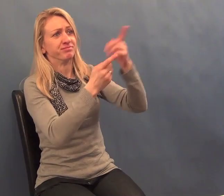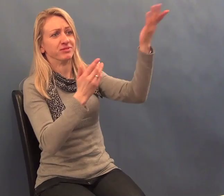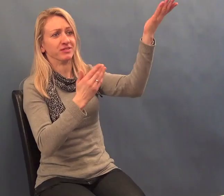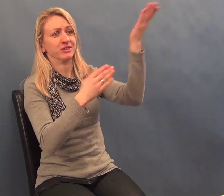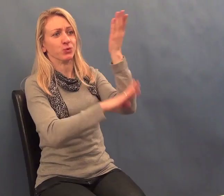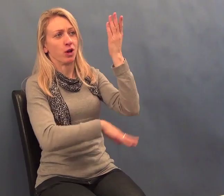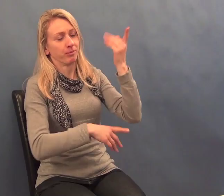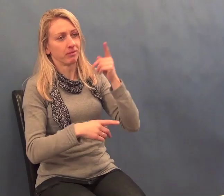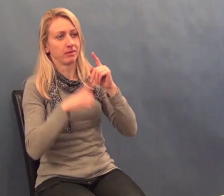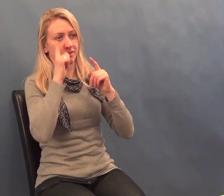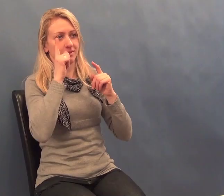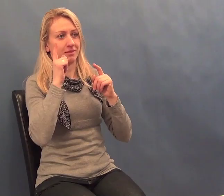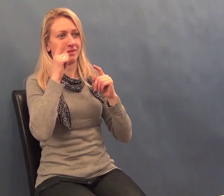Stwierdza, że to już złom.